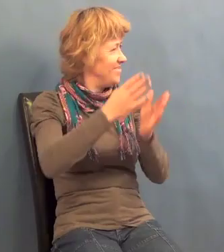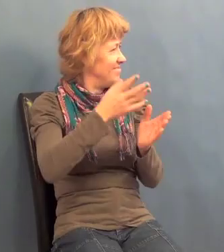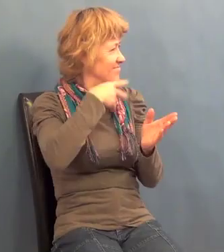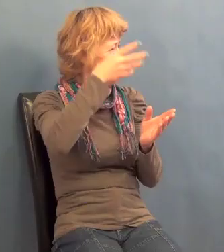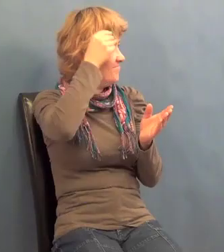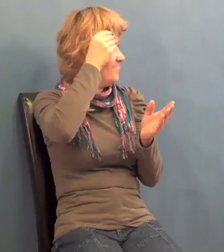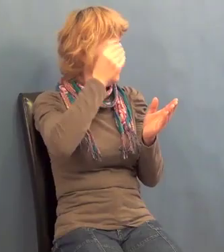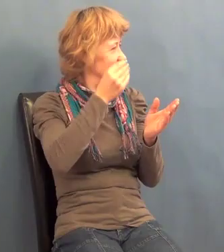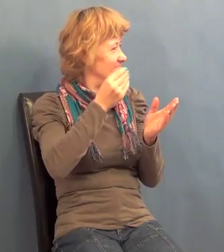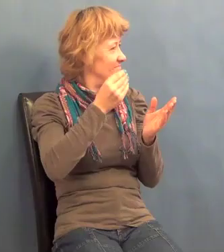Zapomniałam.